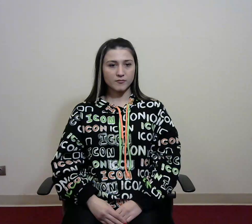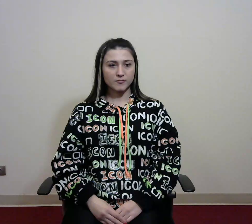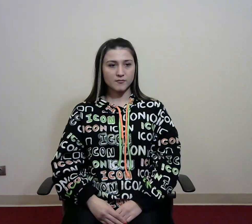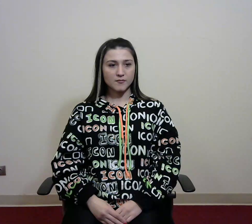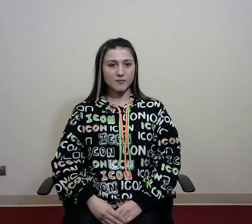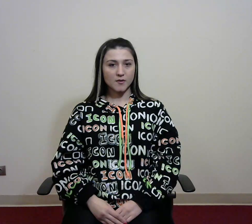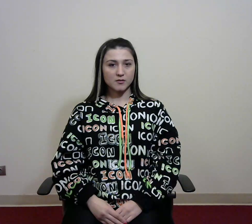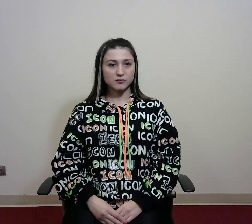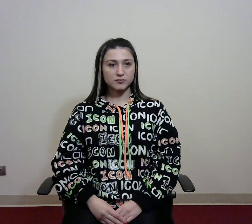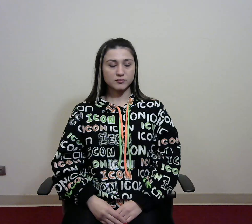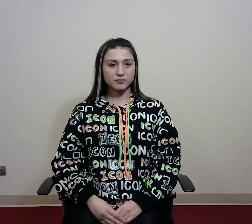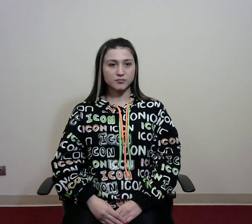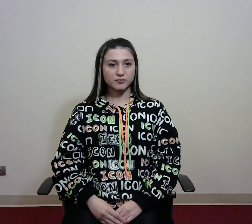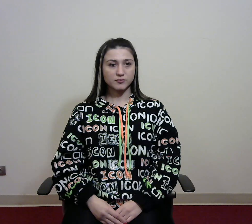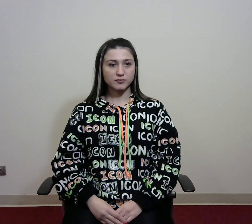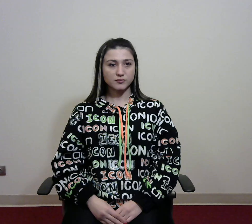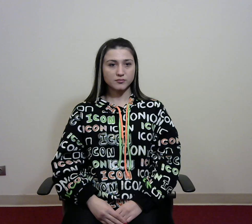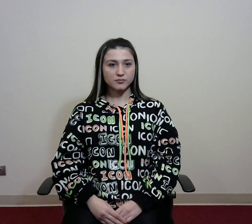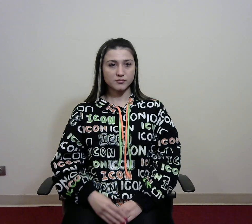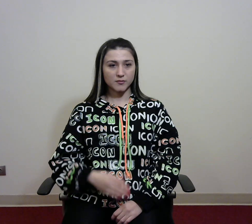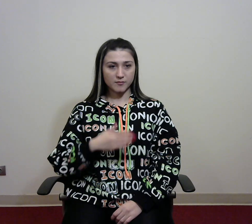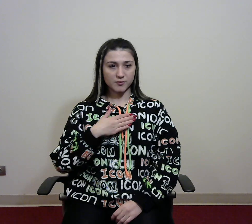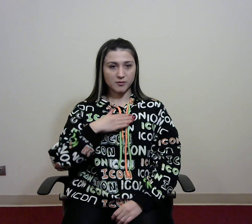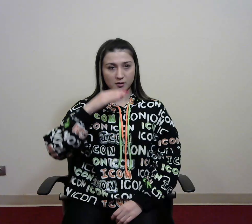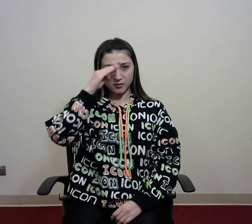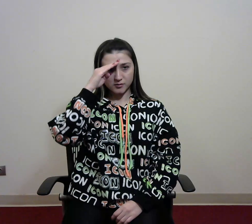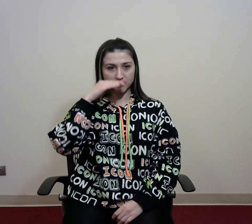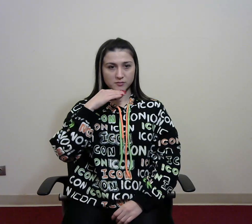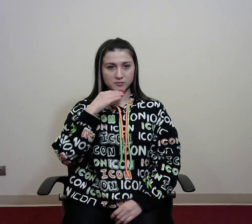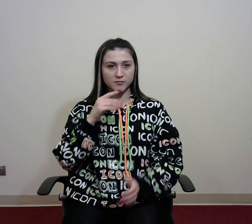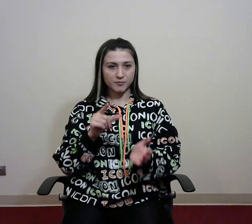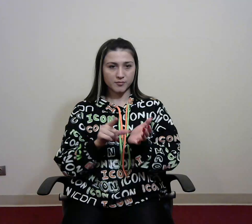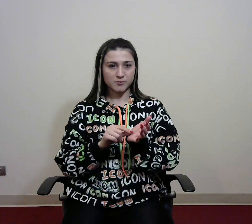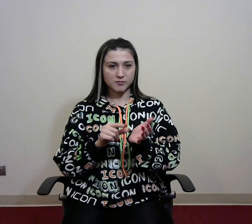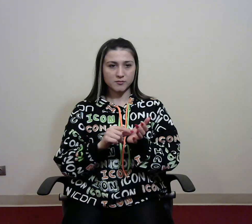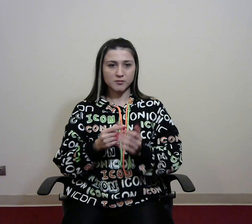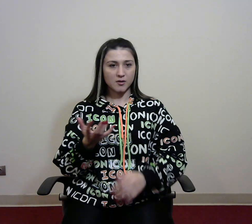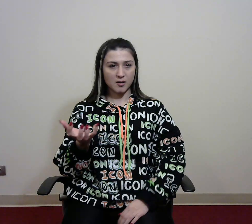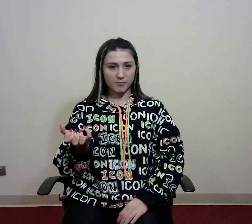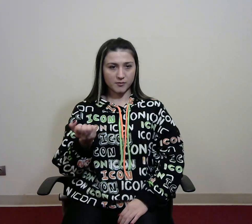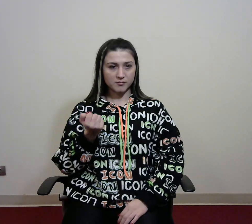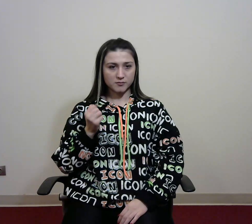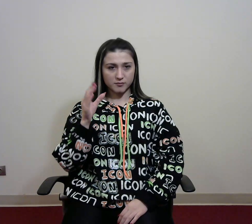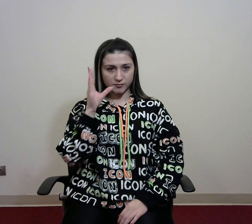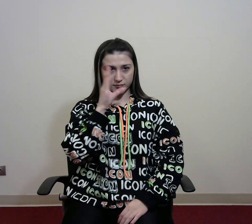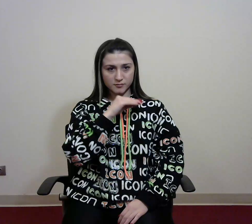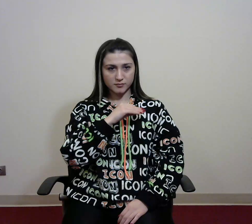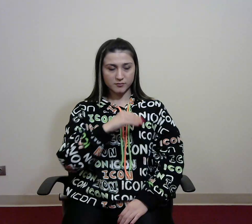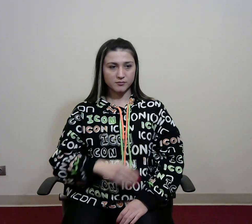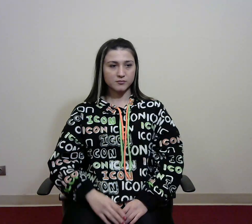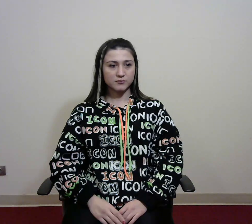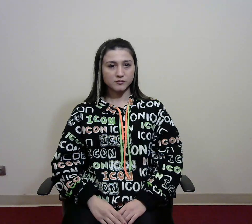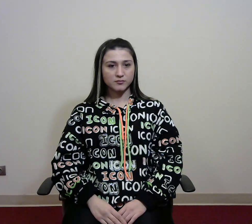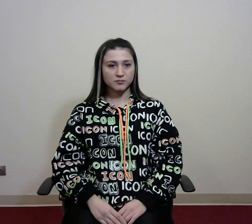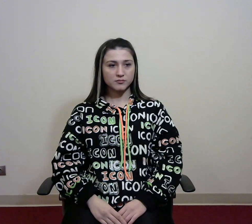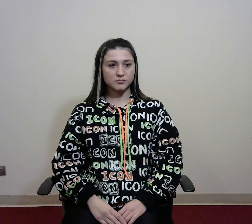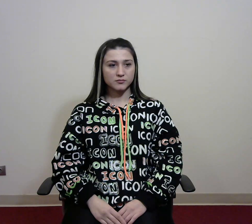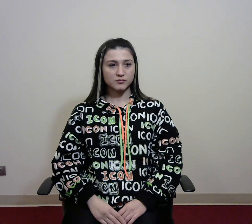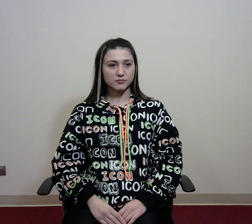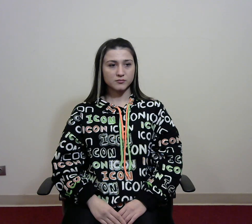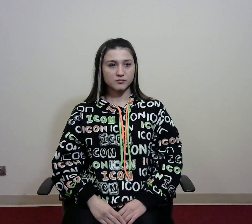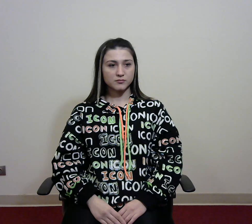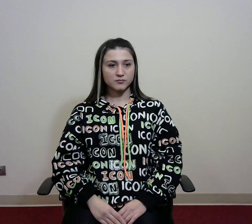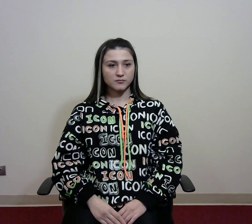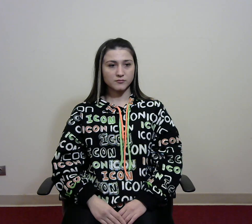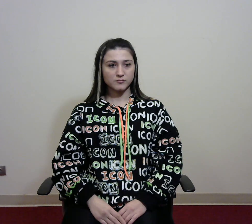Mən atamın pensiyasını ala bilərəm?